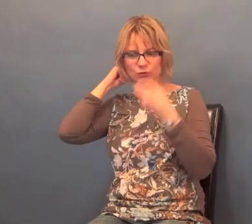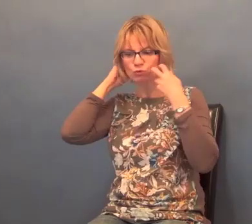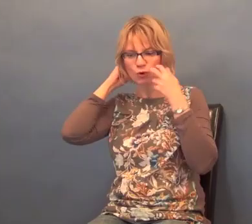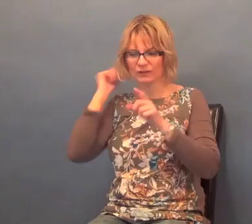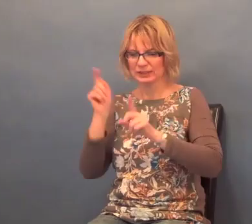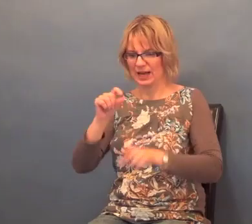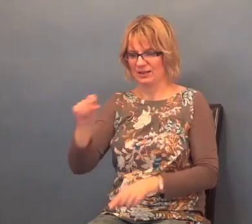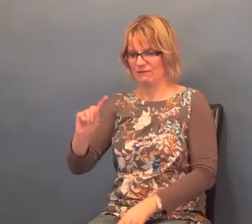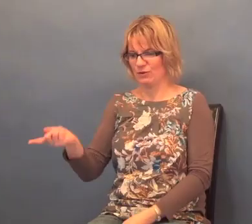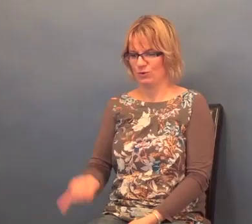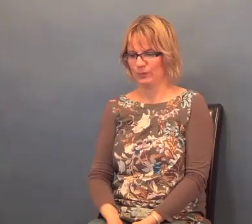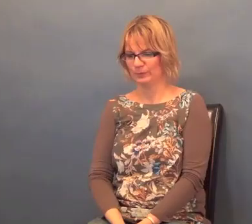Różowy znak, czyli nie wolno.